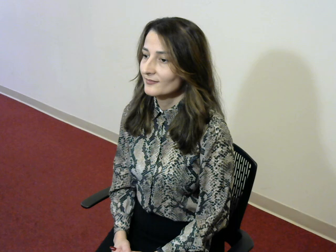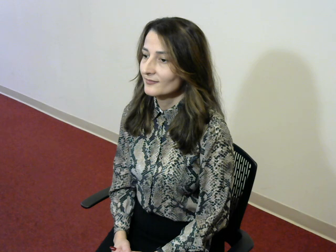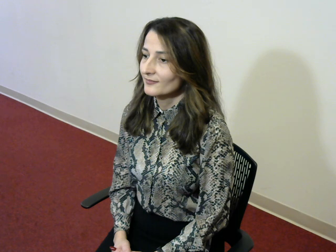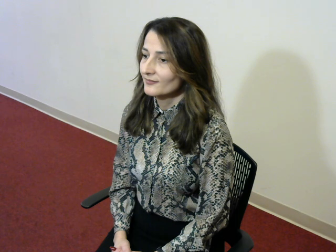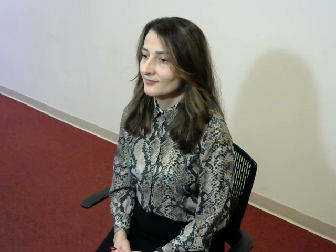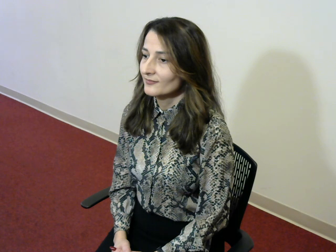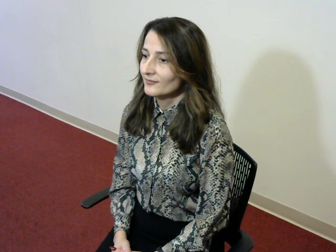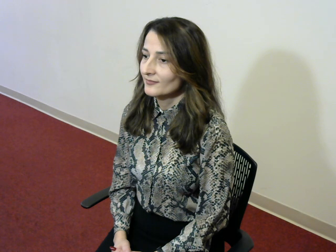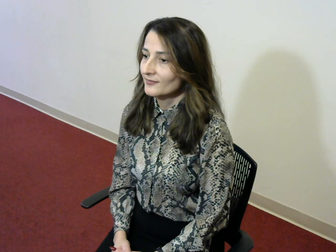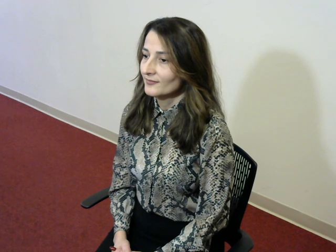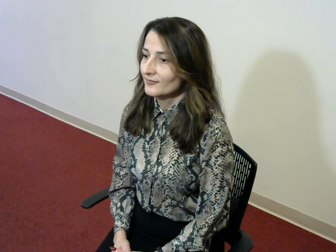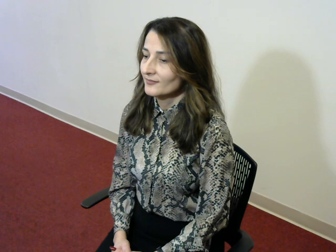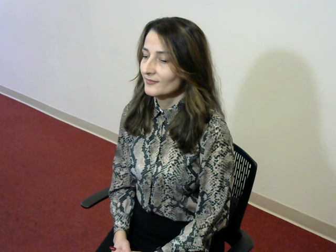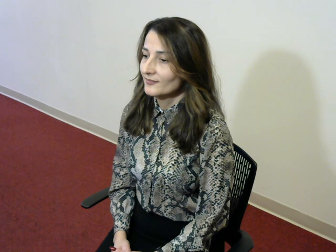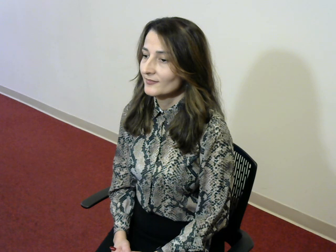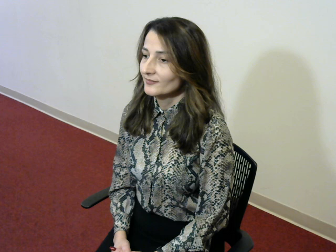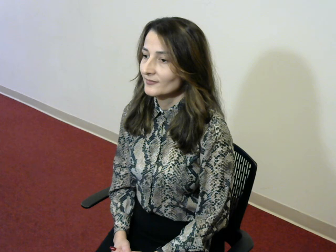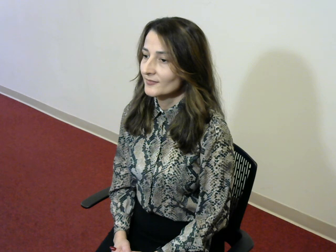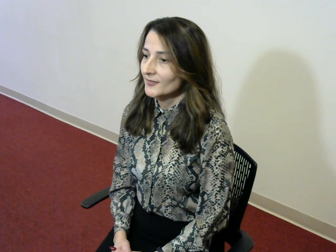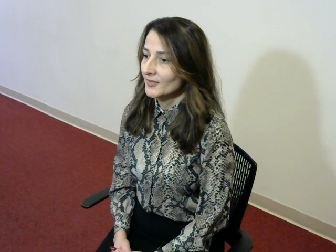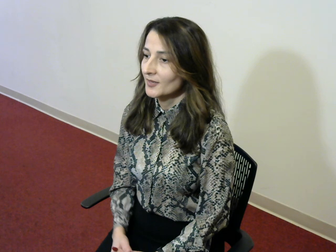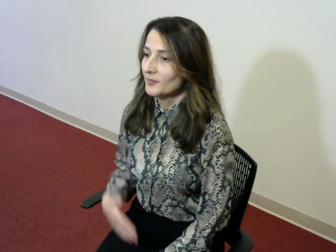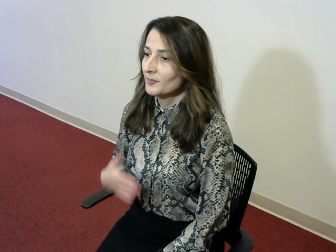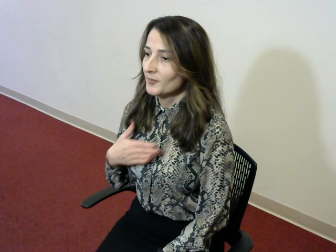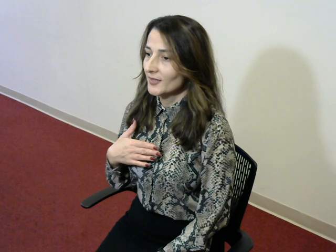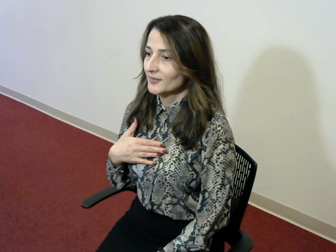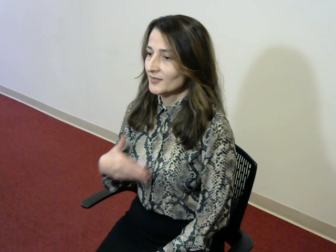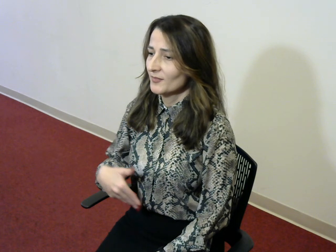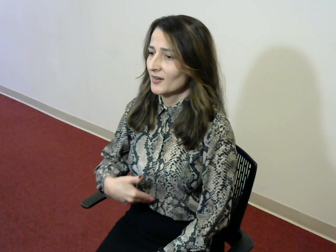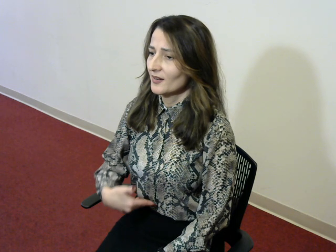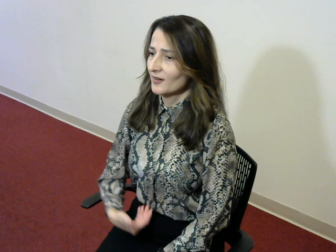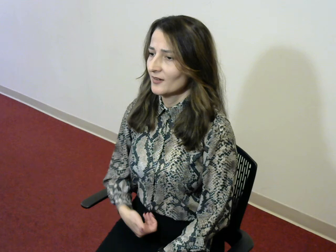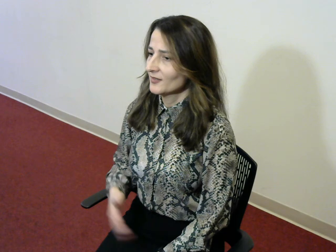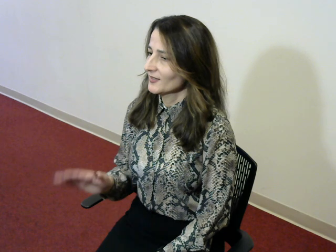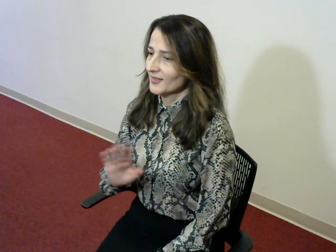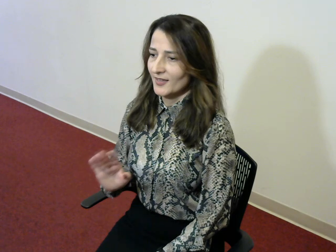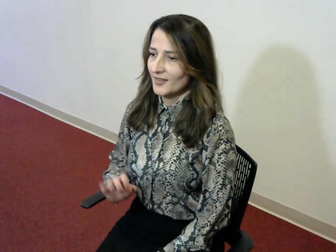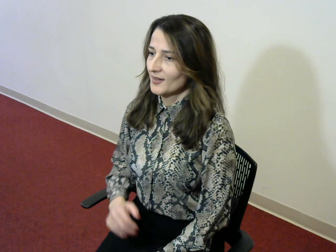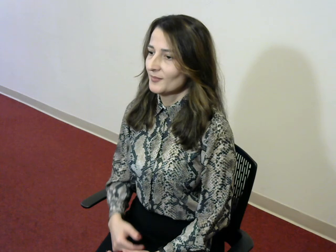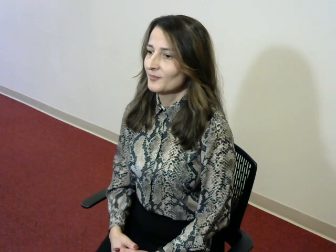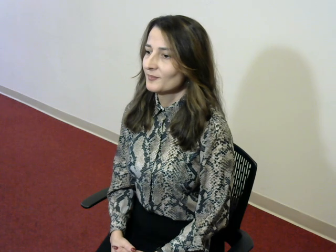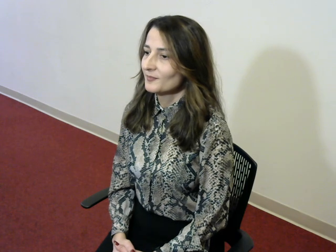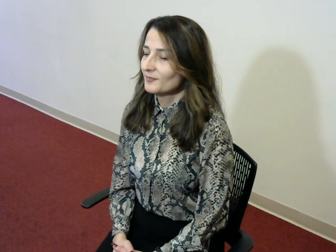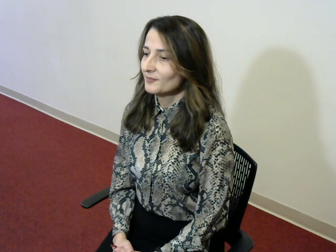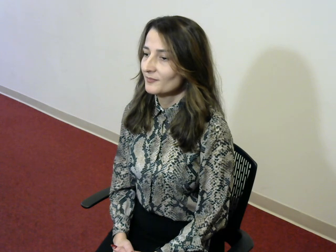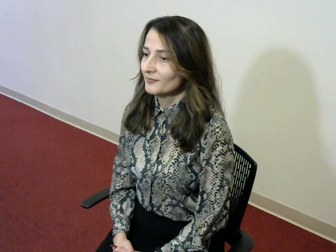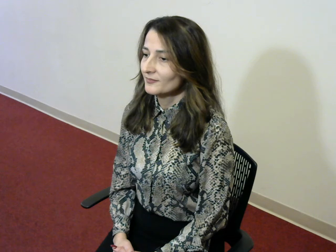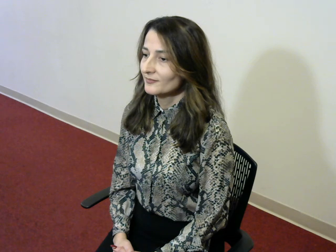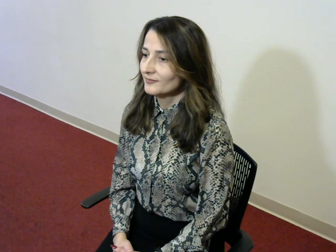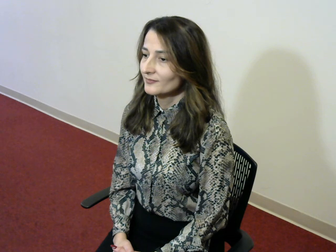Mən ac deyiləm